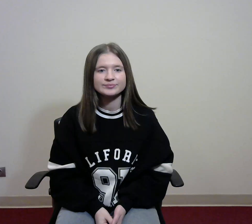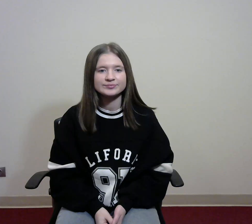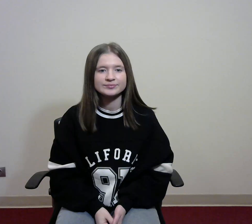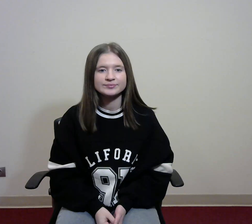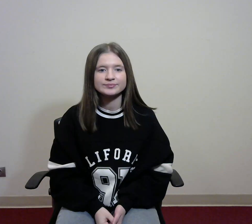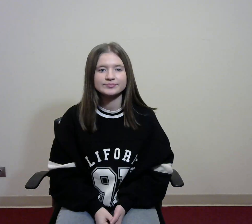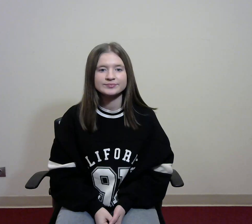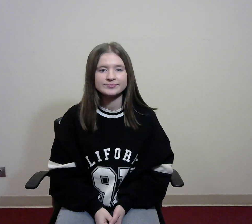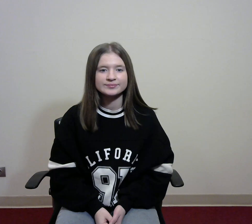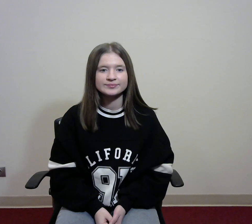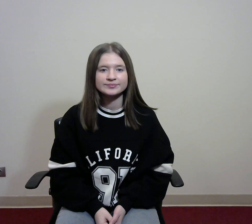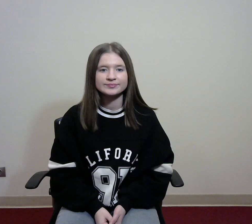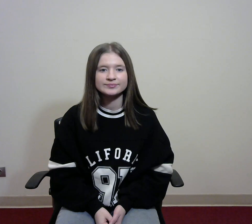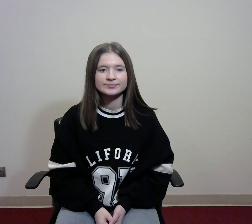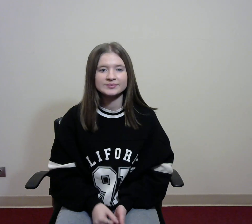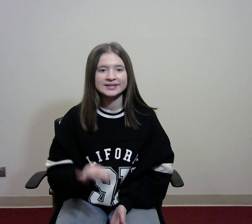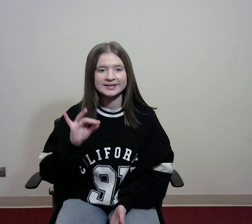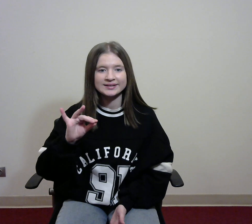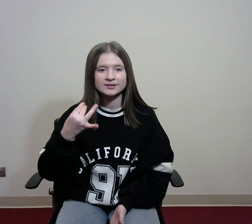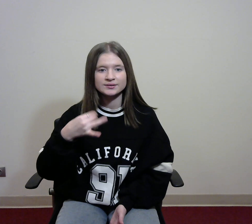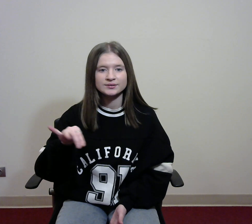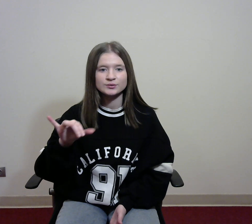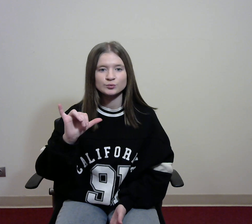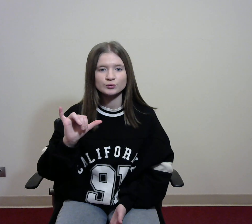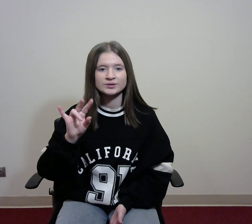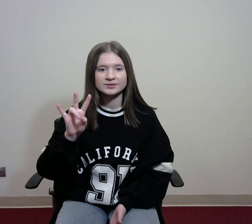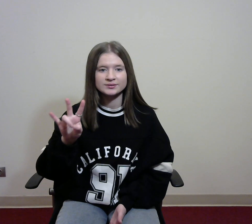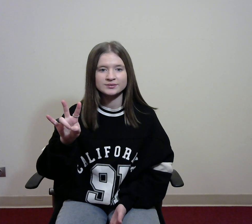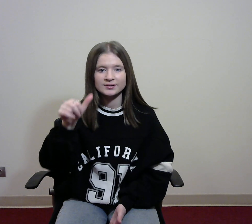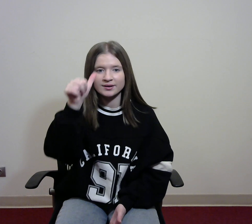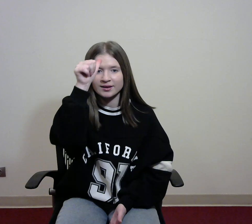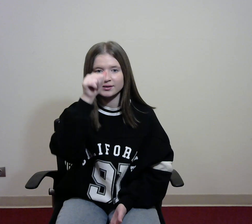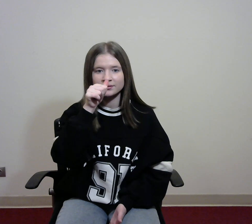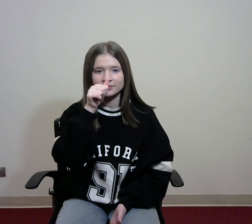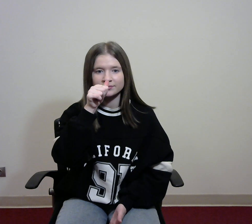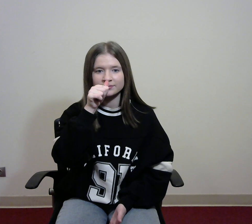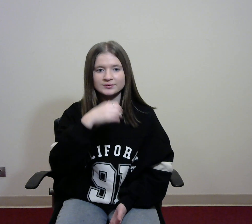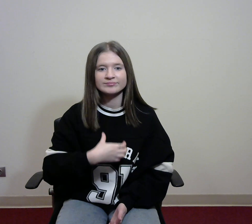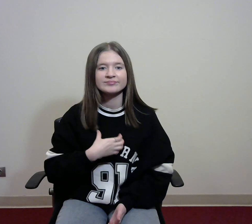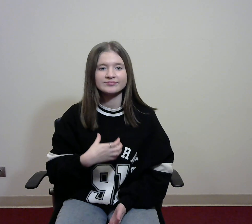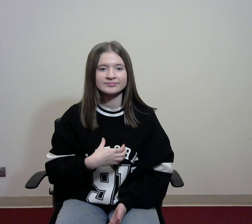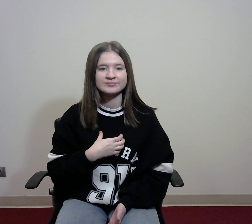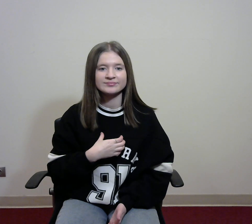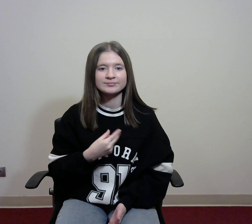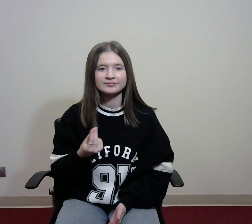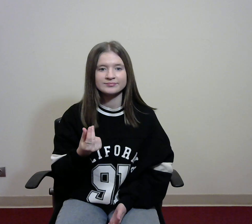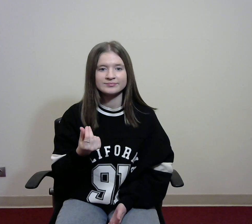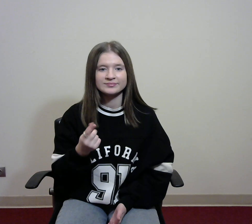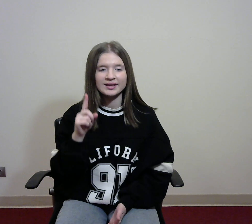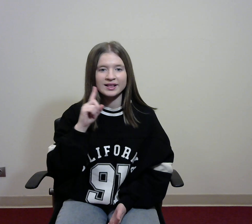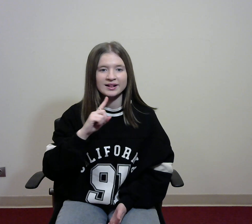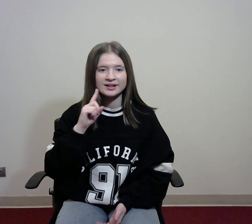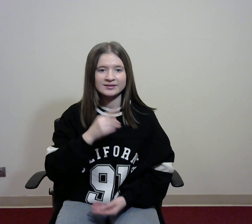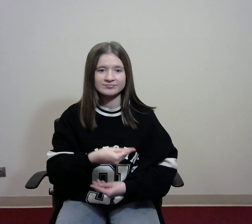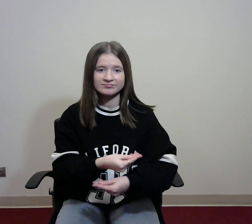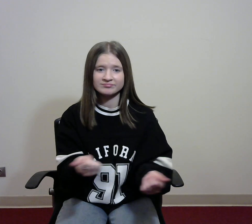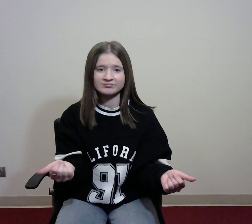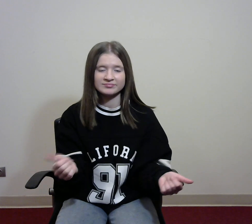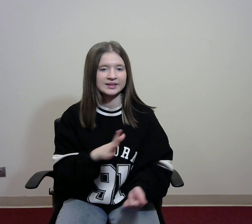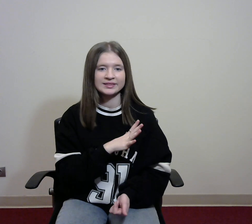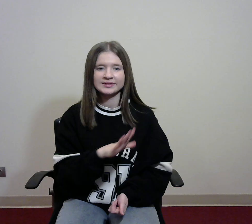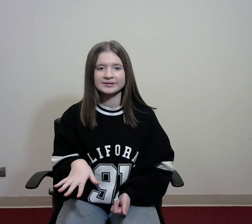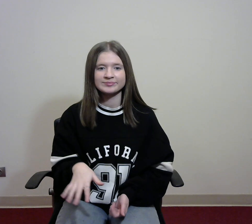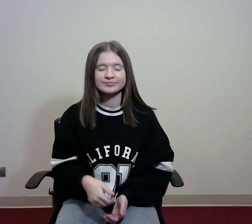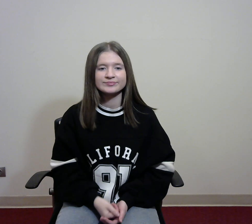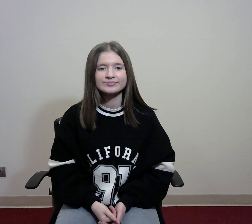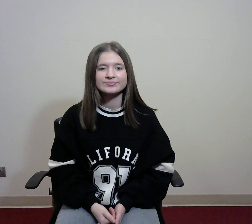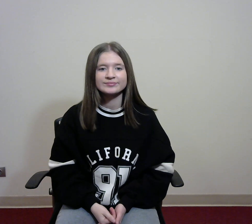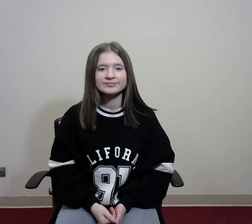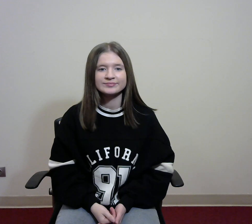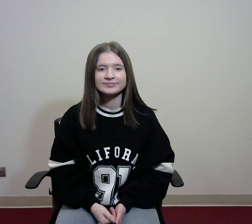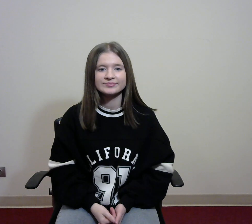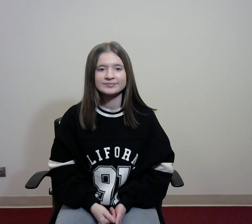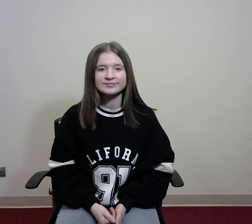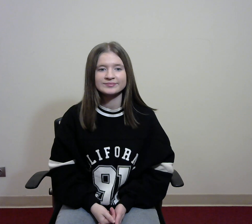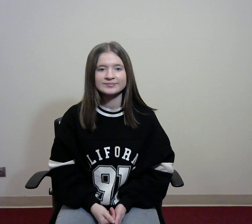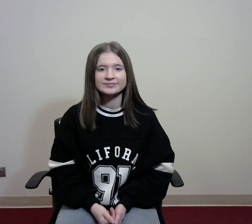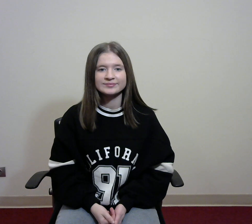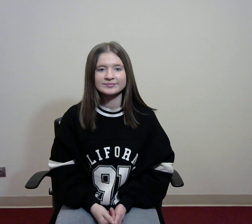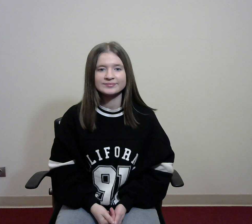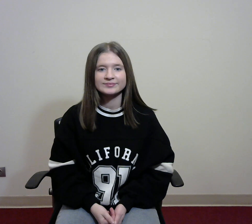İyun ayının sosial müavinətləri hələ ki, ödənilməyib